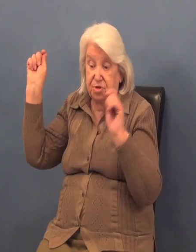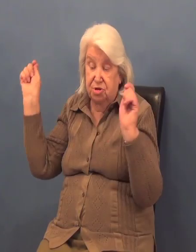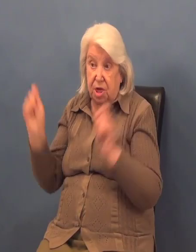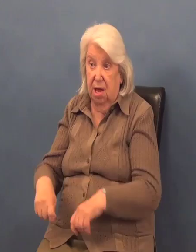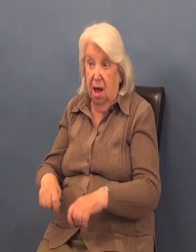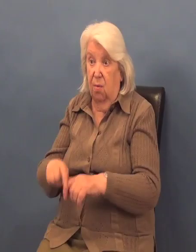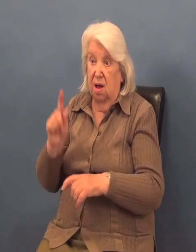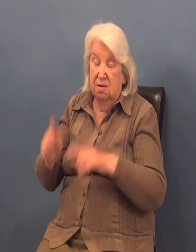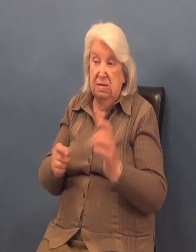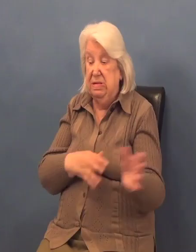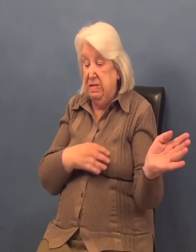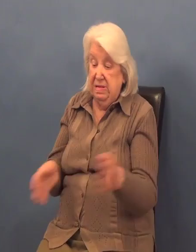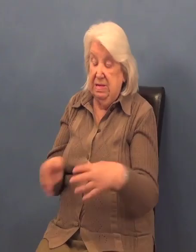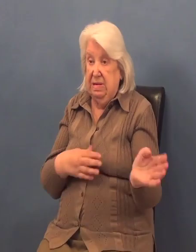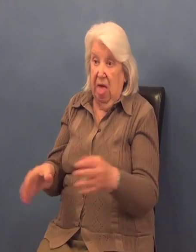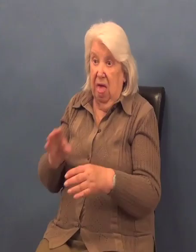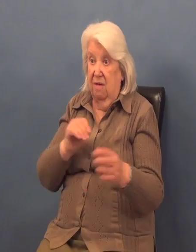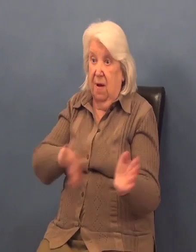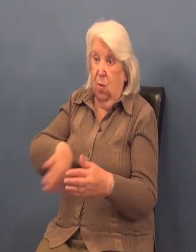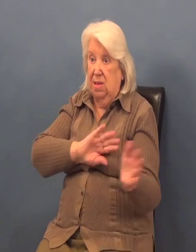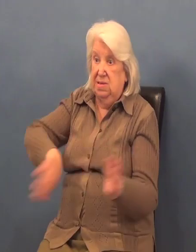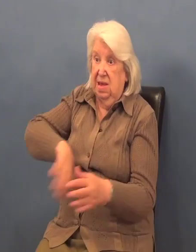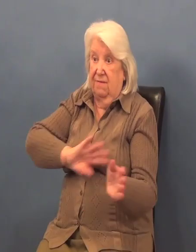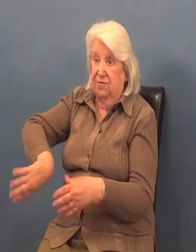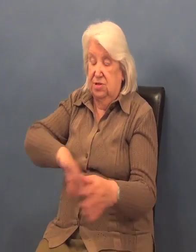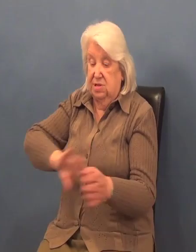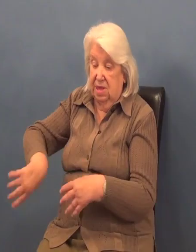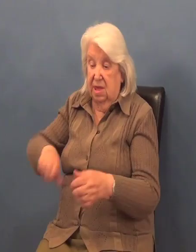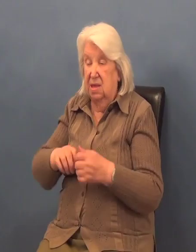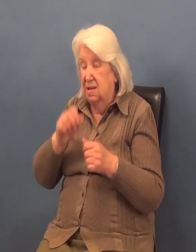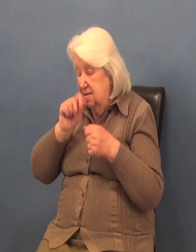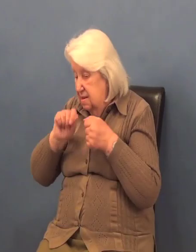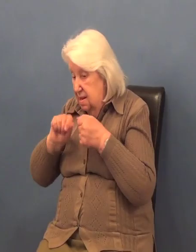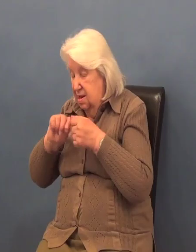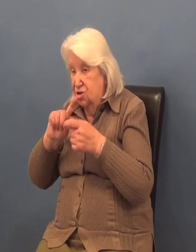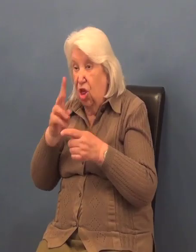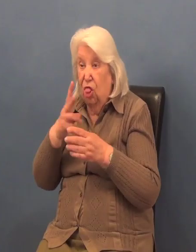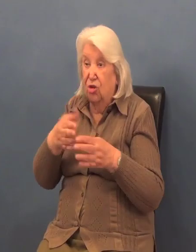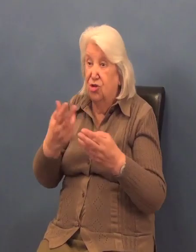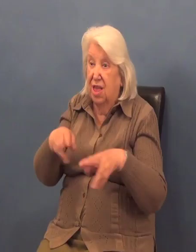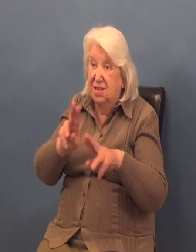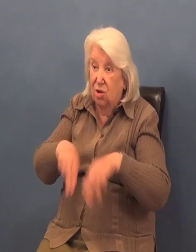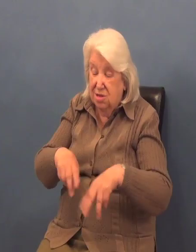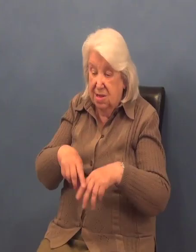Ewakuują ludzi, sprawdzają, czy ktoś nie został.